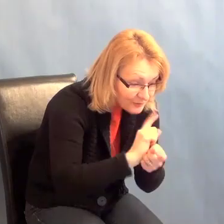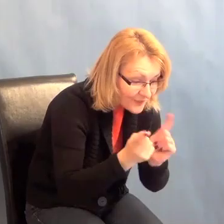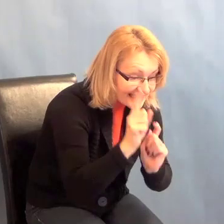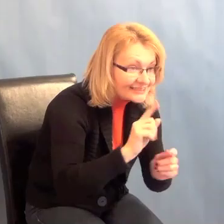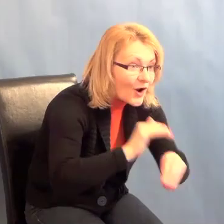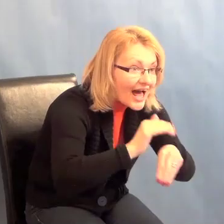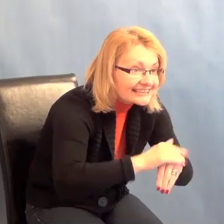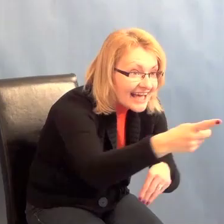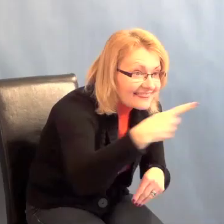Spotkanie z koleżanką.